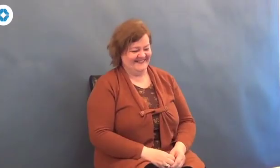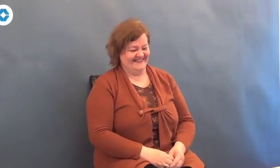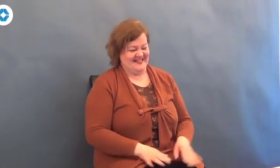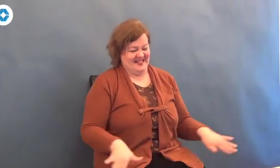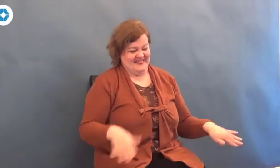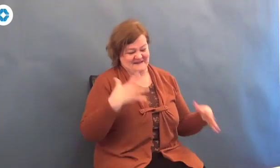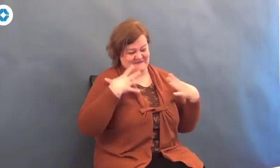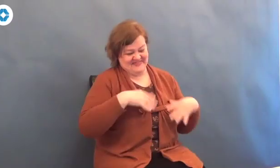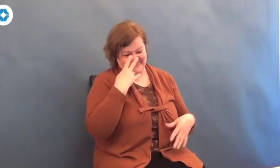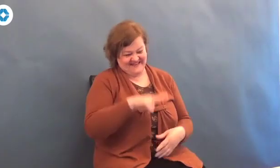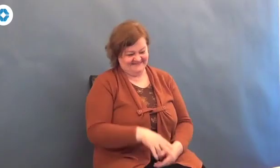Zając jest w ubraniu, więc go nie widać.